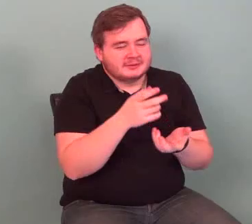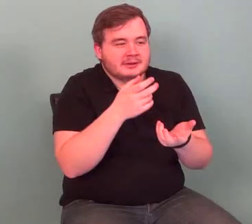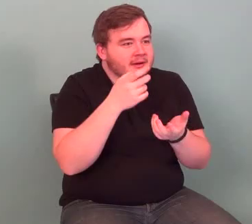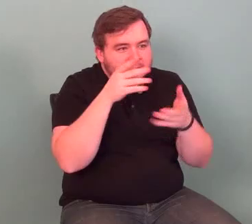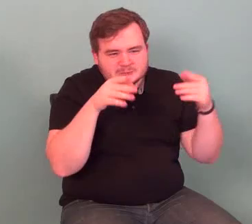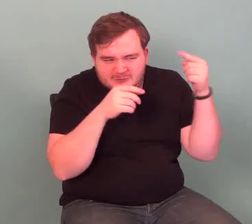Pies biegnie.